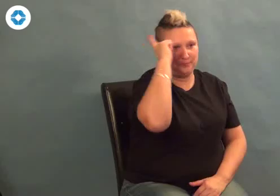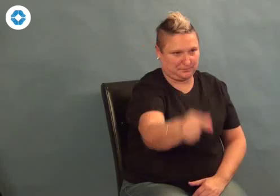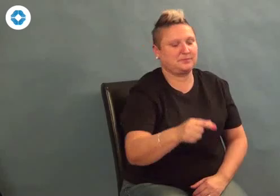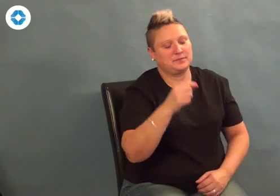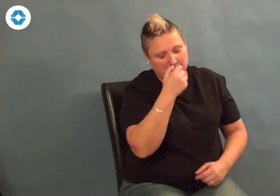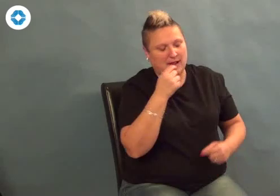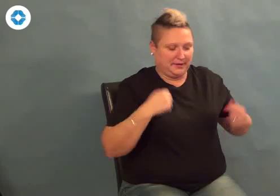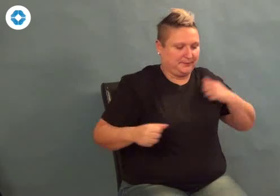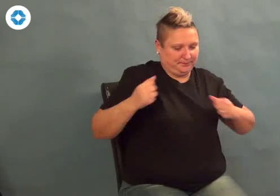Charlie Chaplin ubiera się.